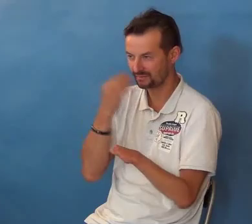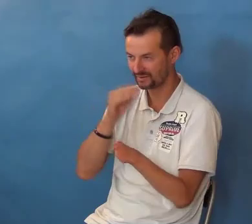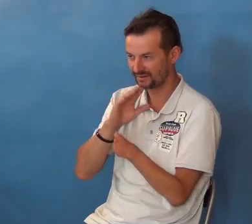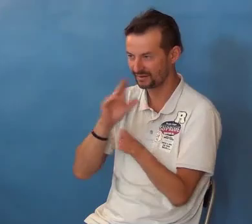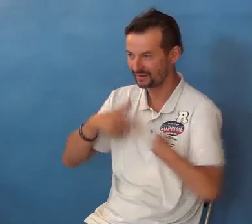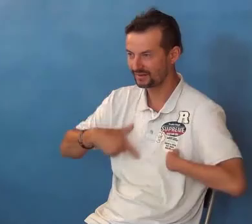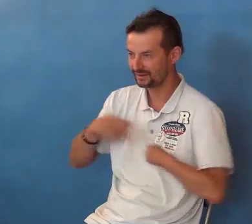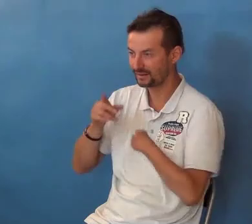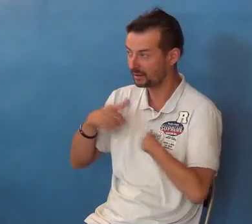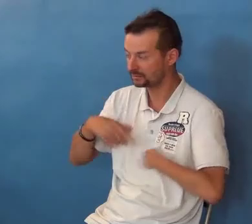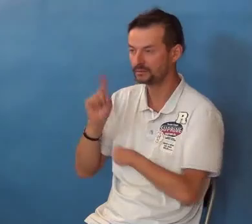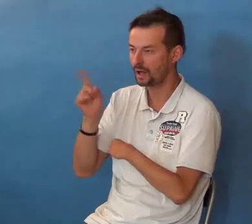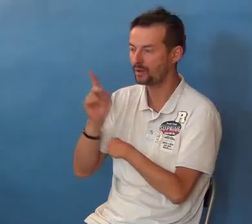Zakaz kostiumów kąpielowych.